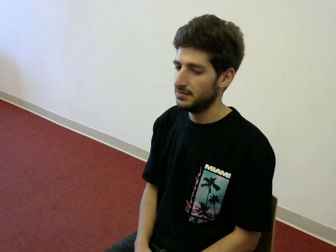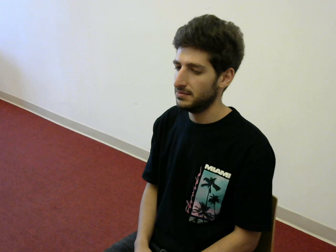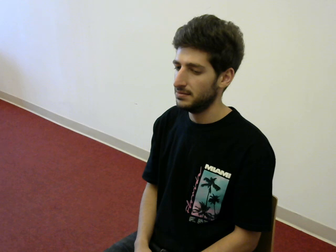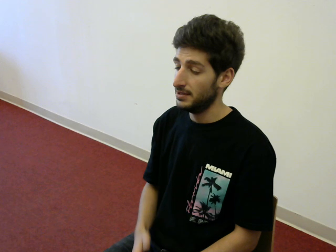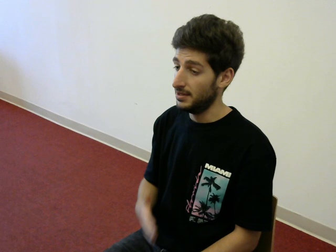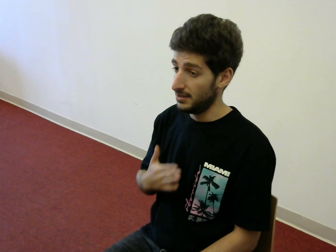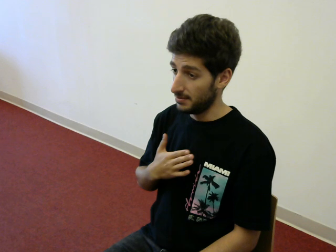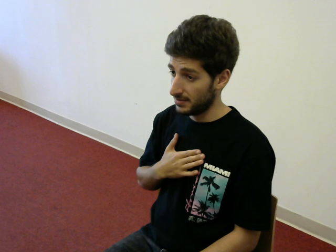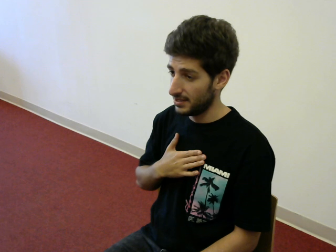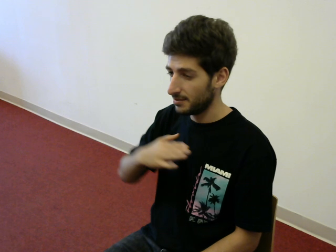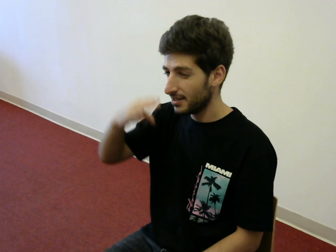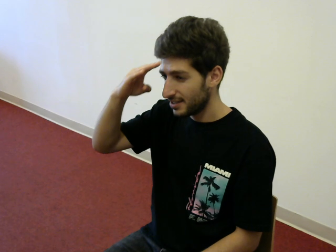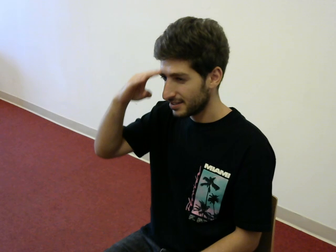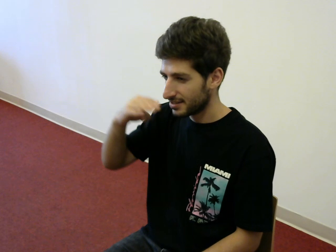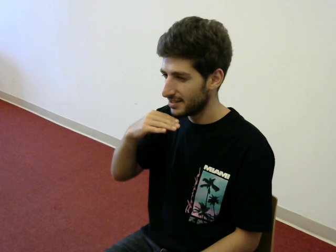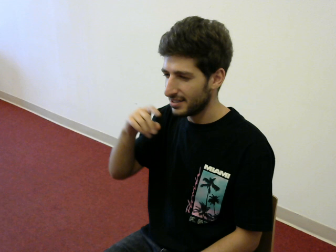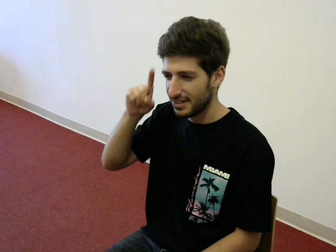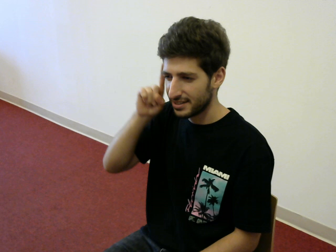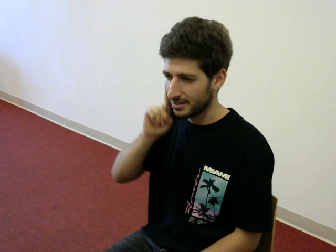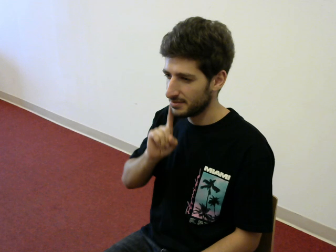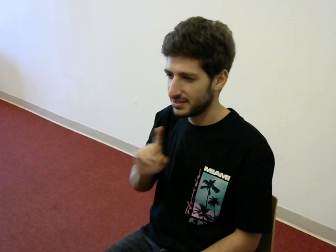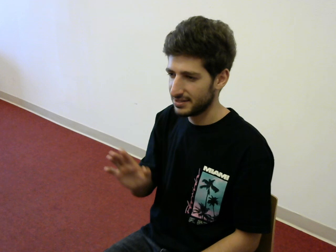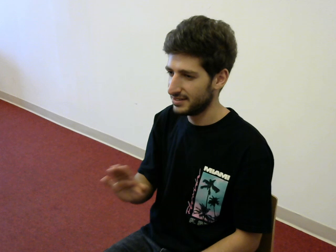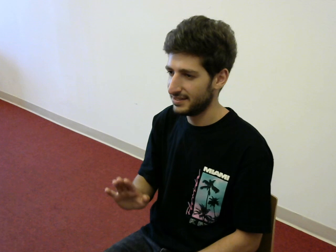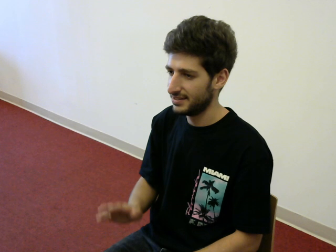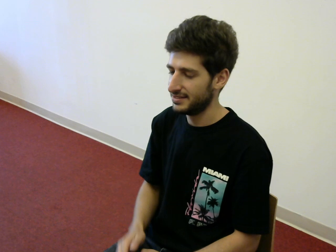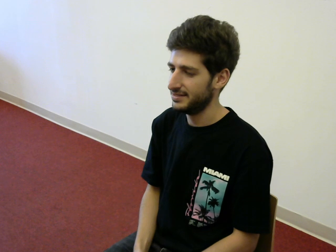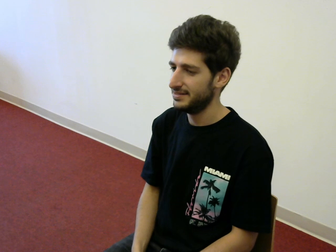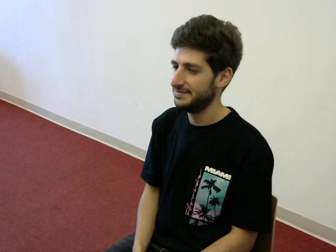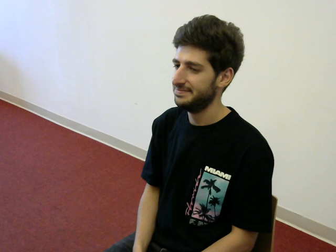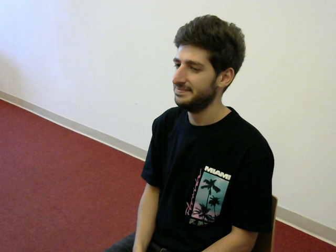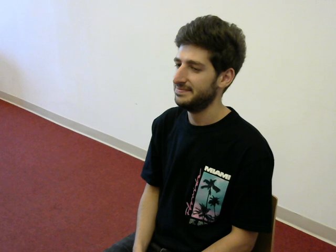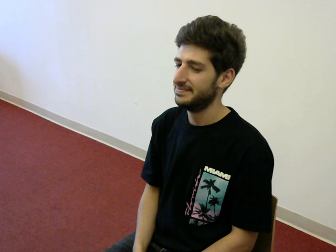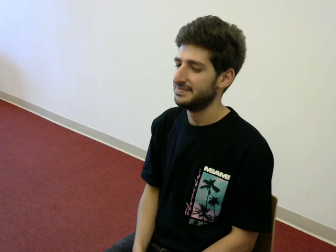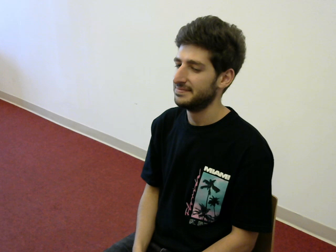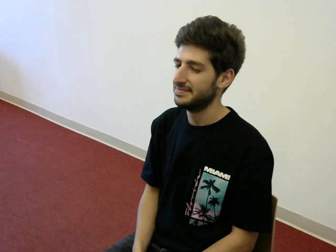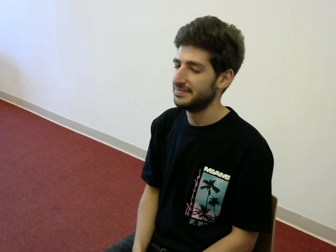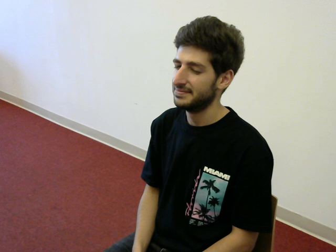Mənim atam azərbaycanlı deyil